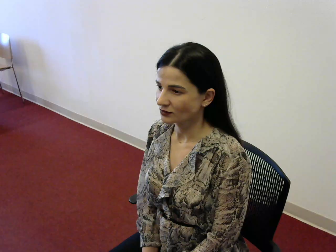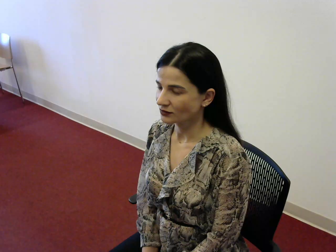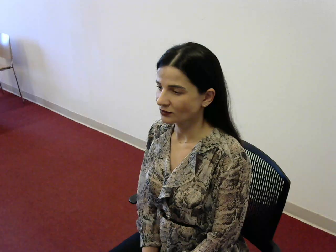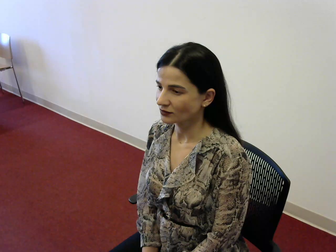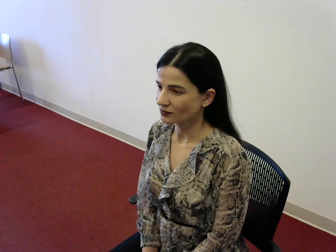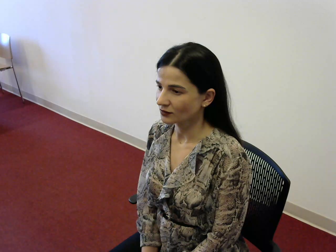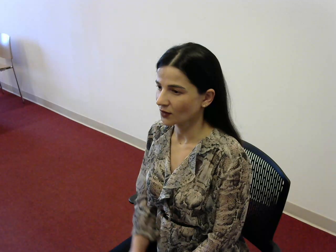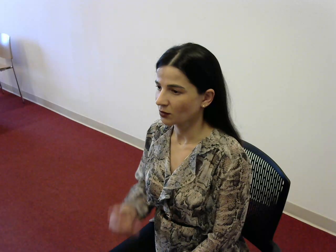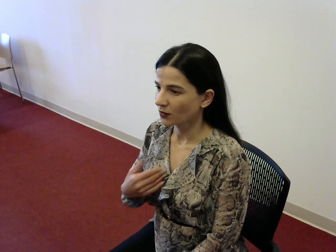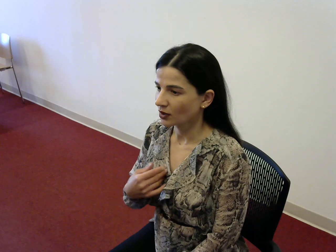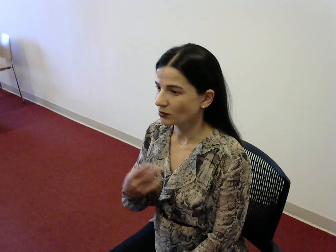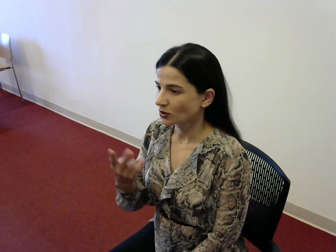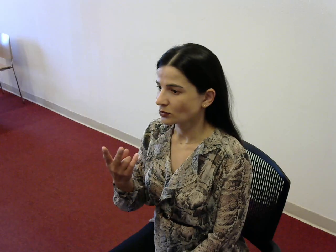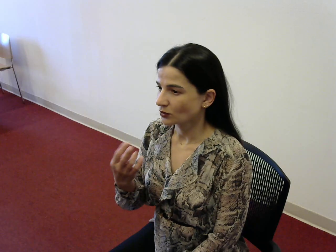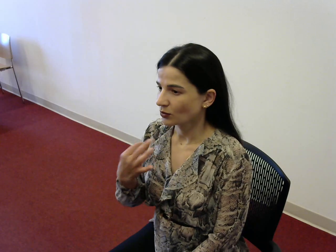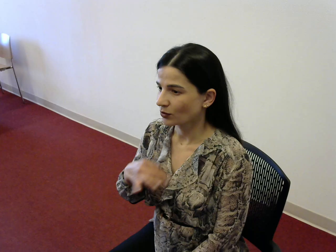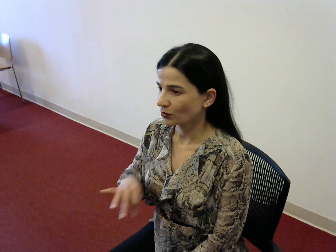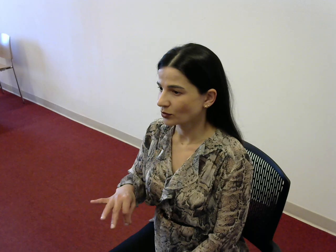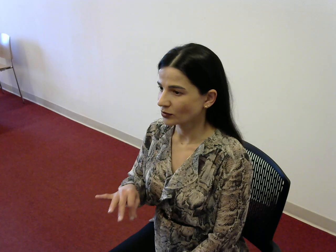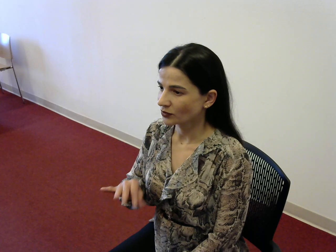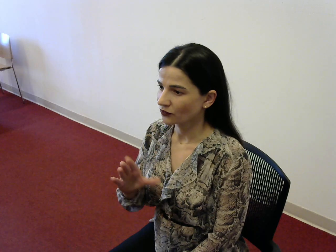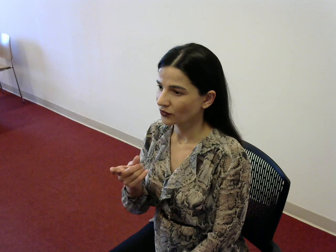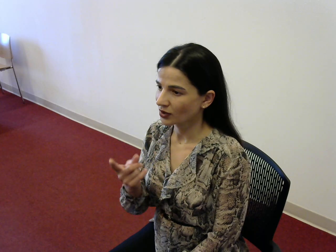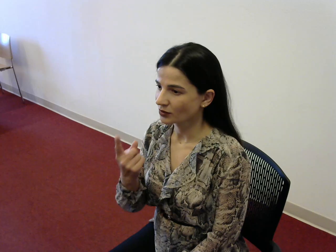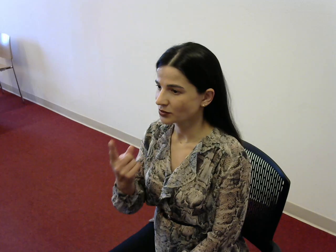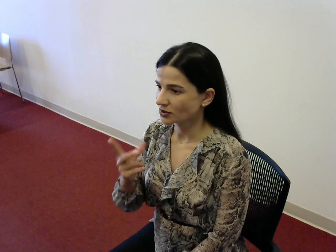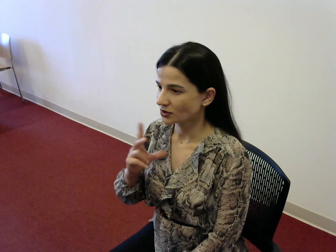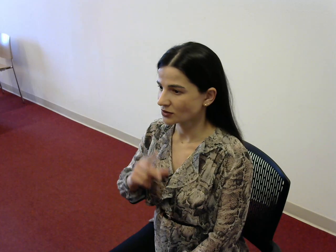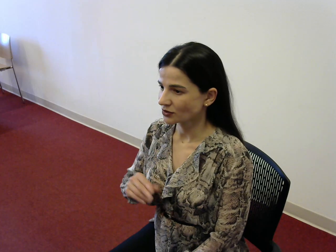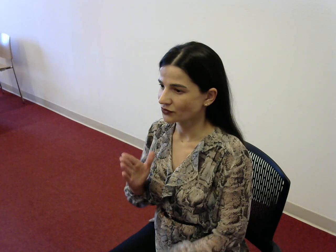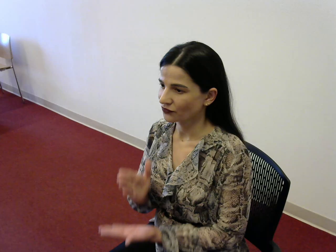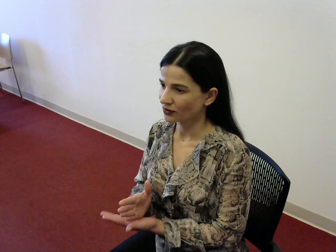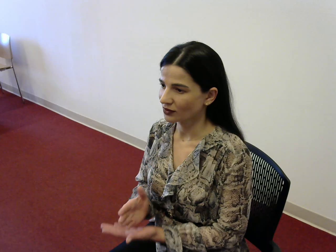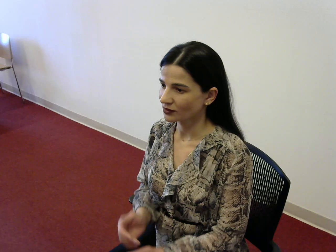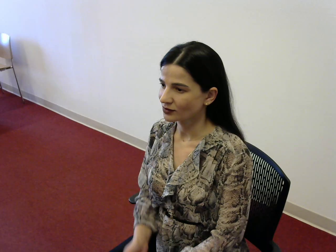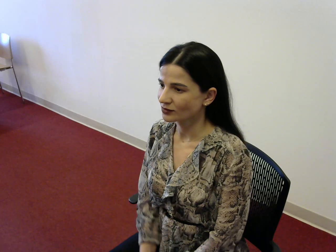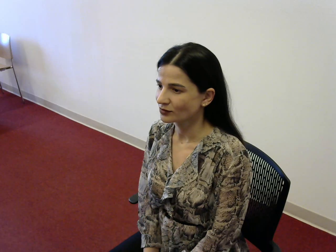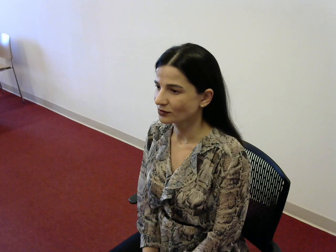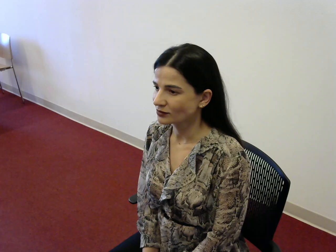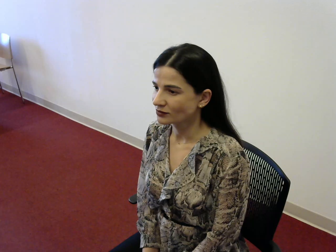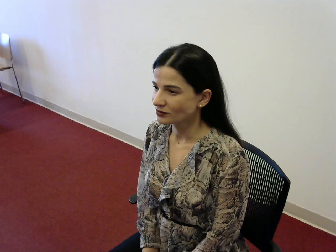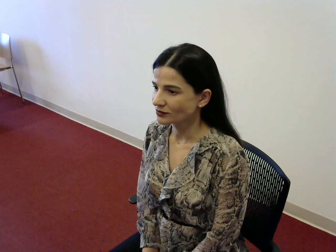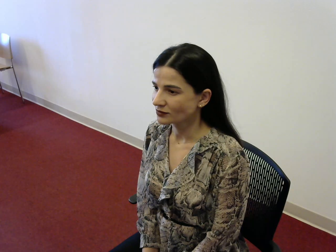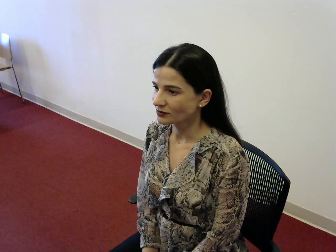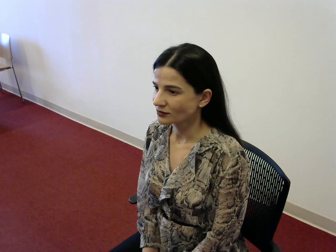Mənim 2 oğlum və 1 qızım var